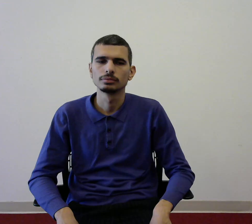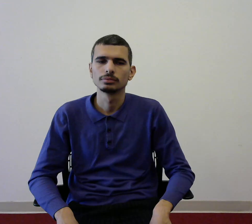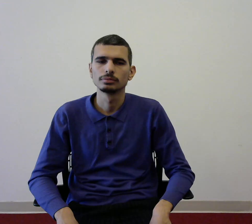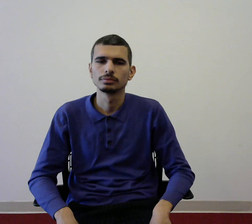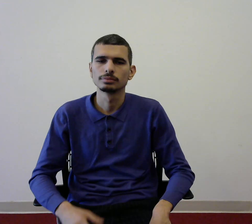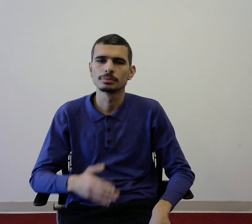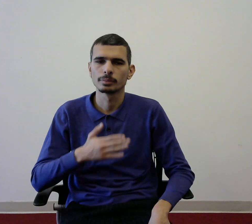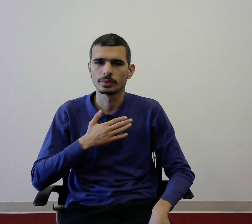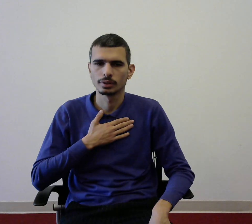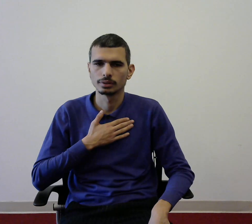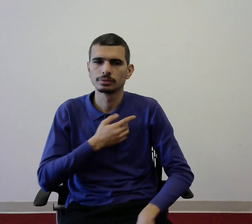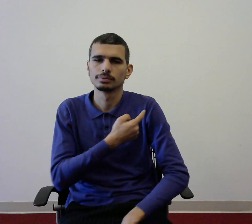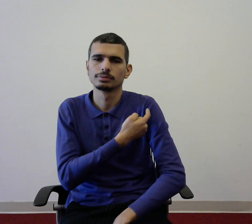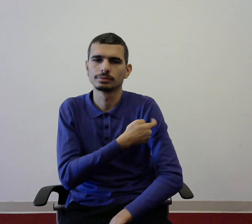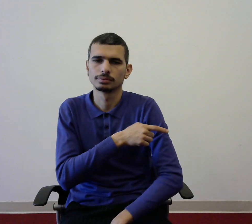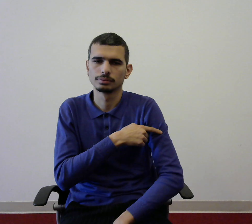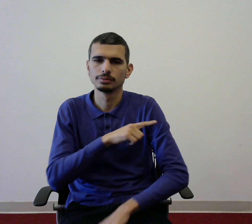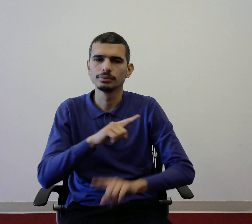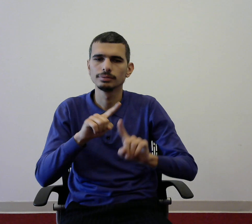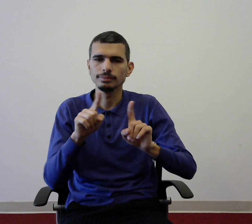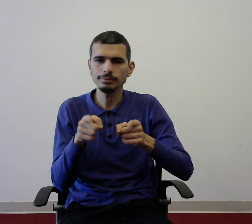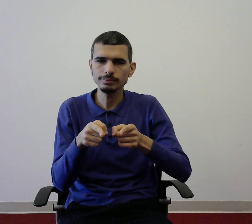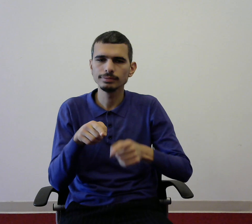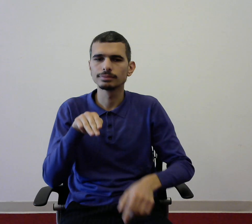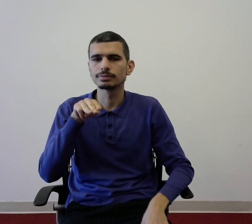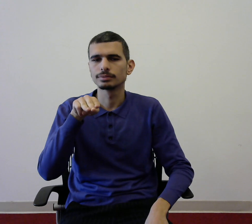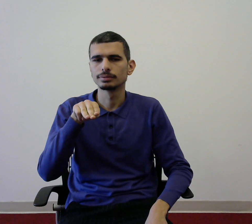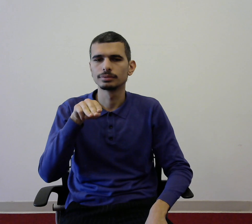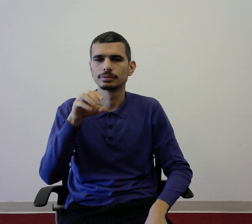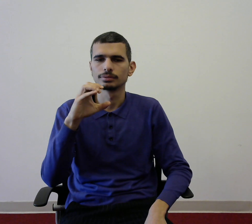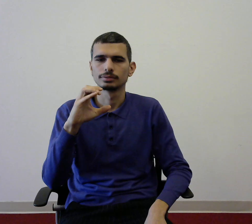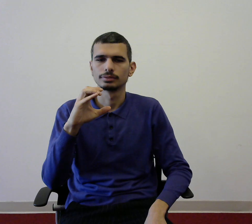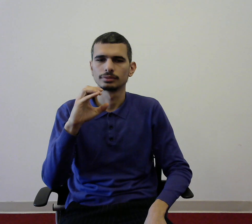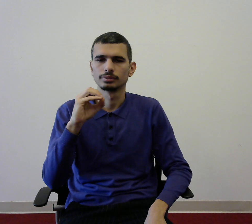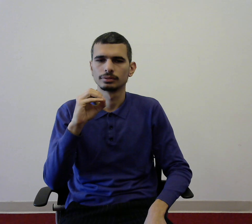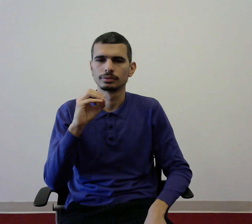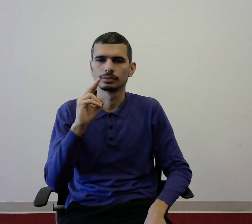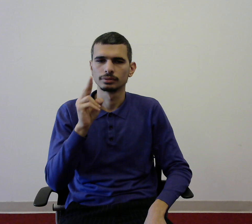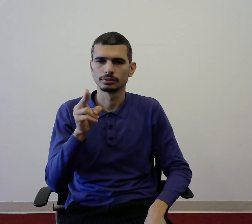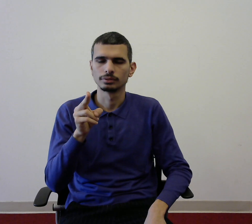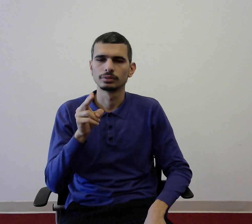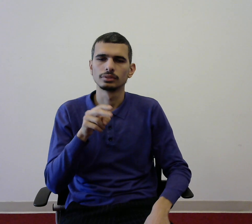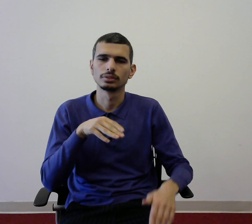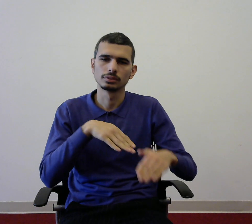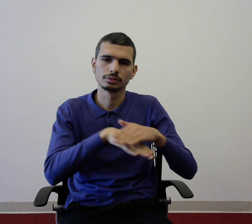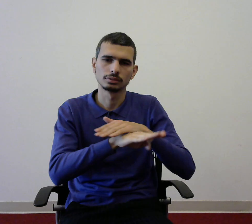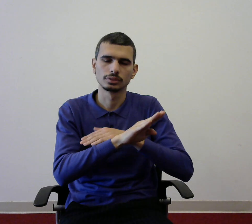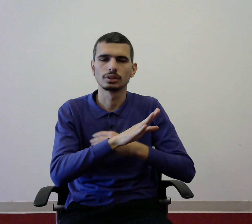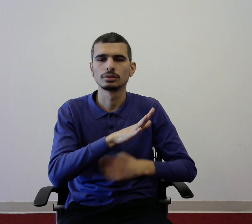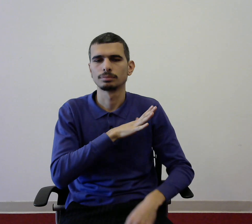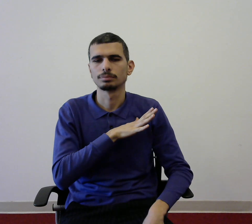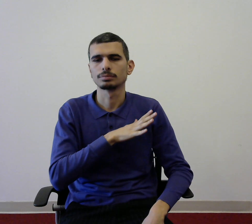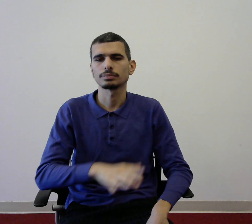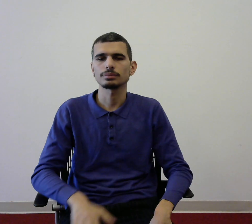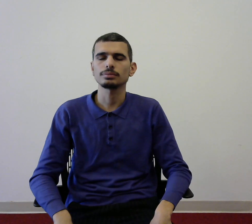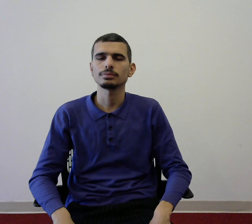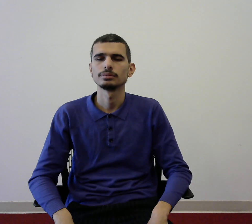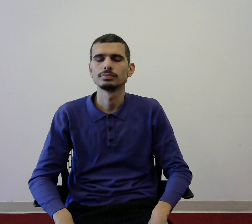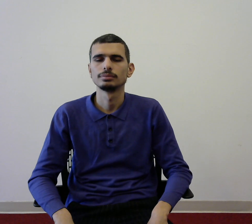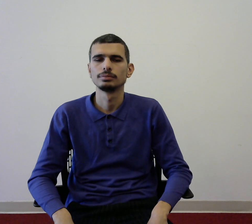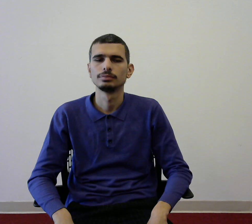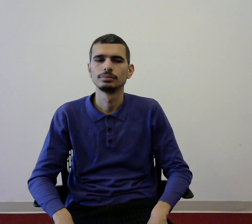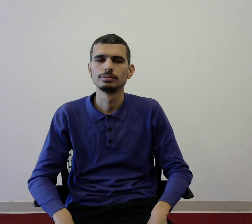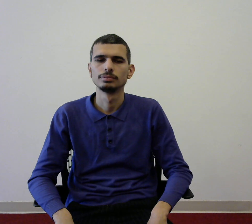Mən poliklinikaya (TSEK-ə) getmişəm